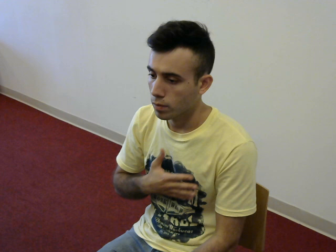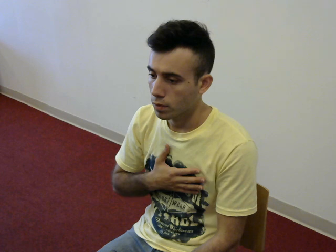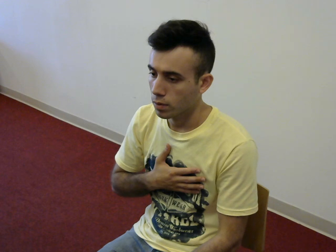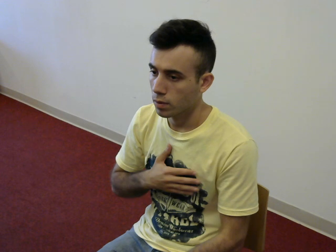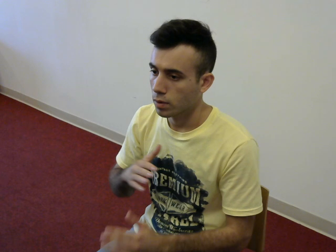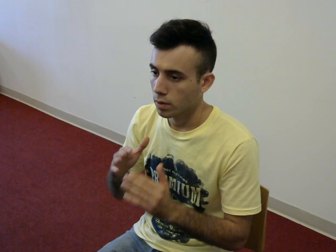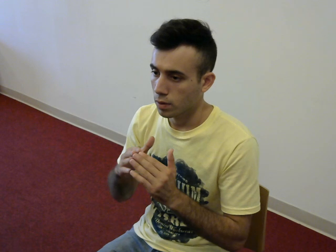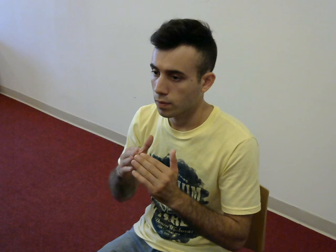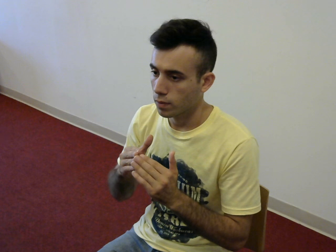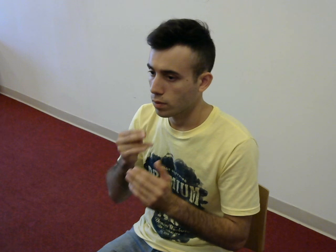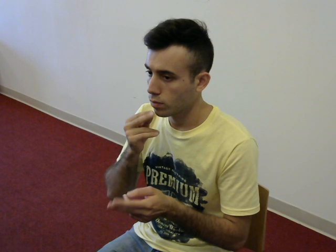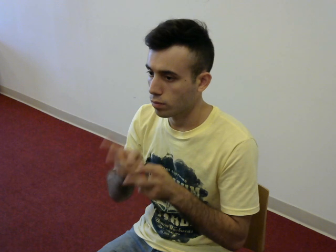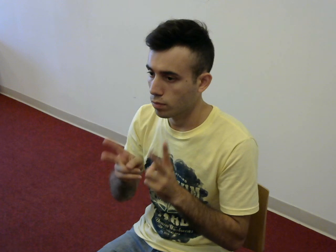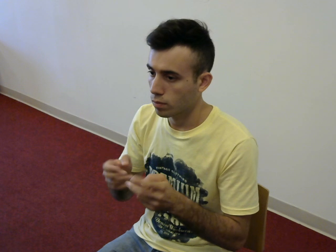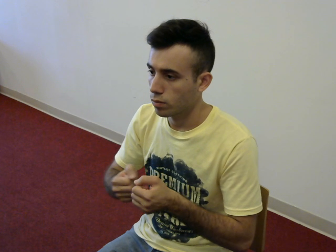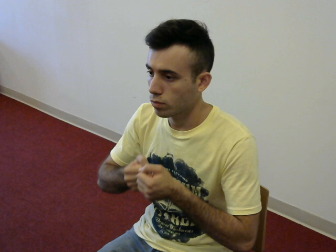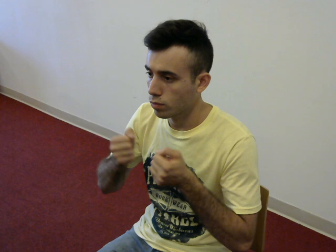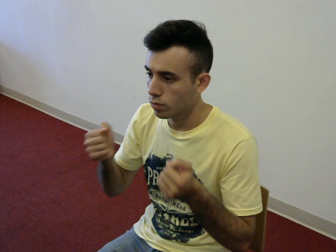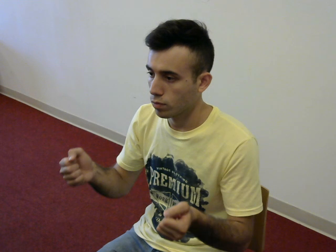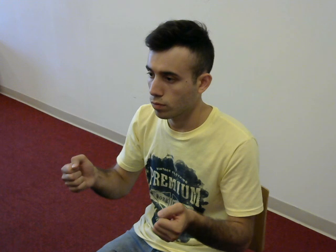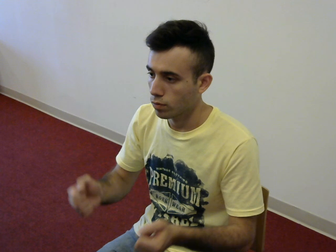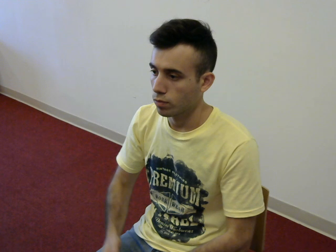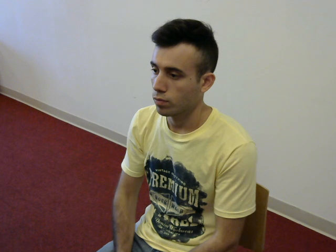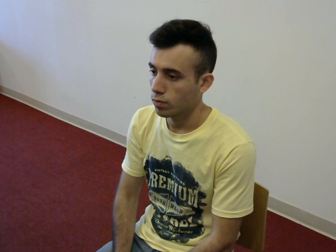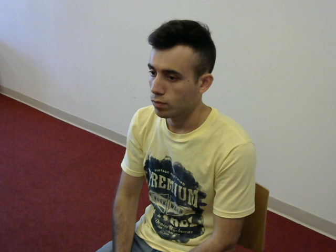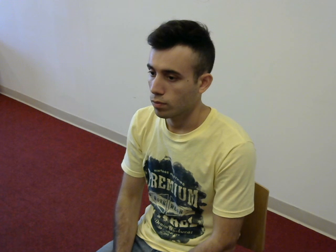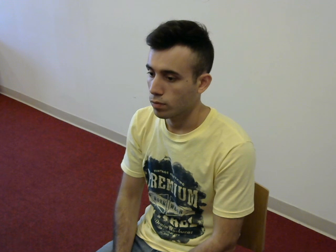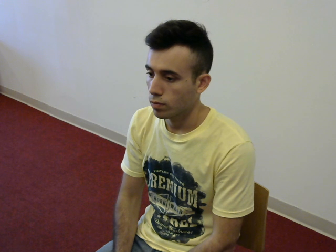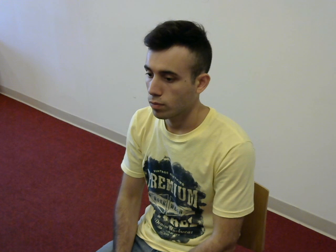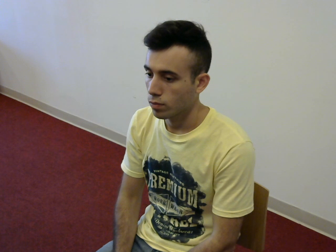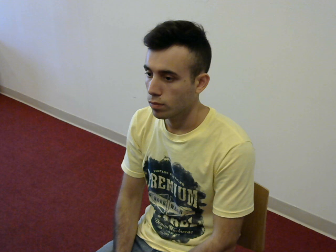Mənim evimin mətbəxi genişdir